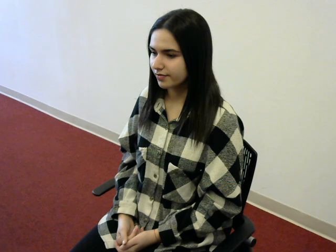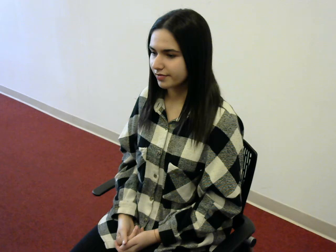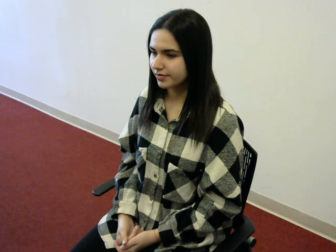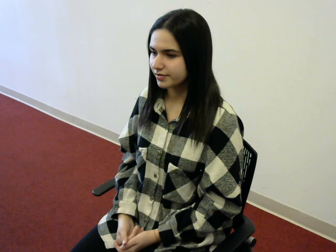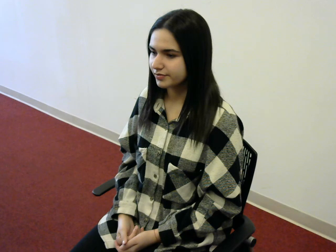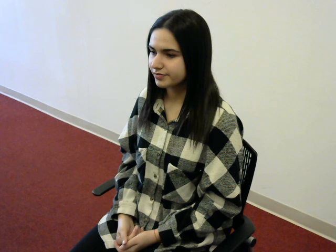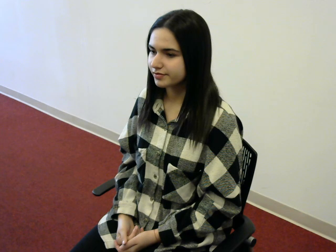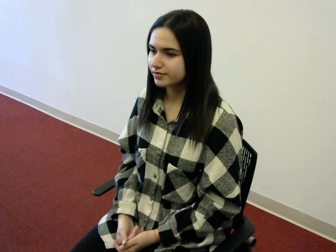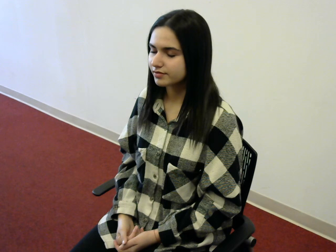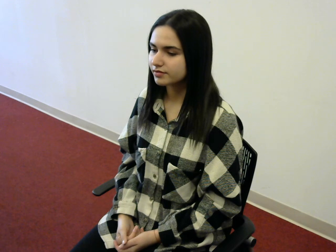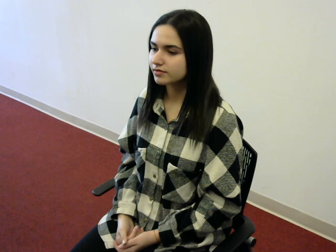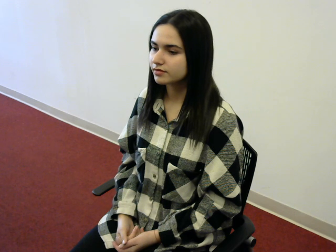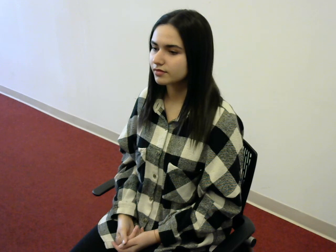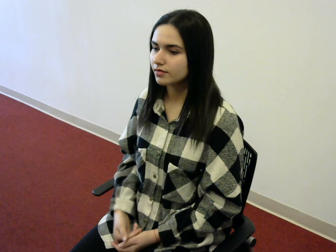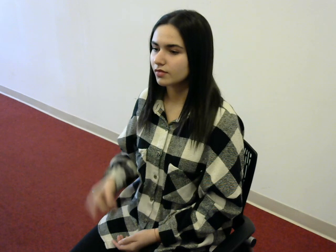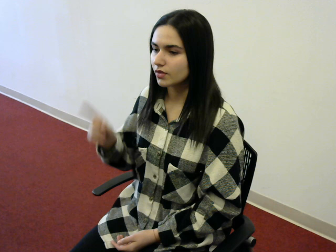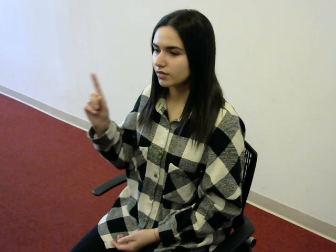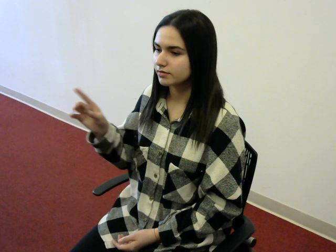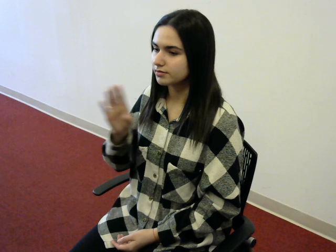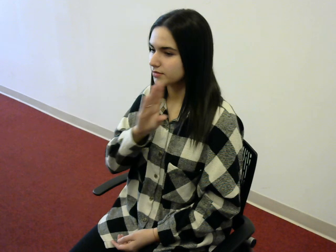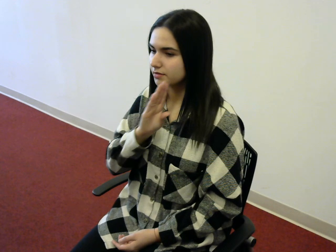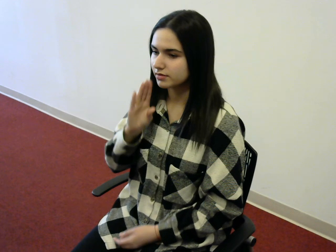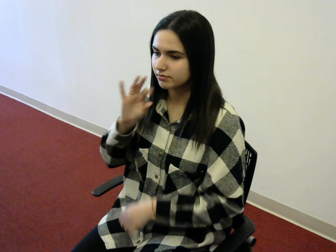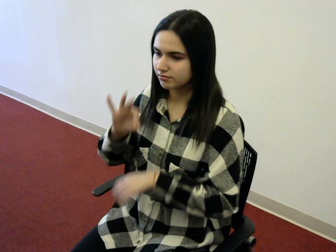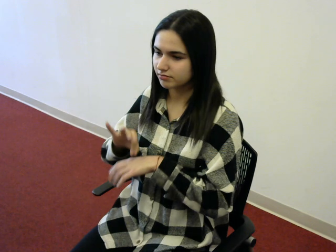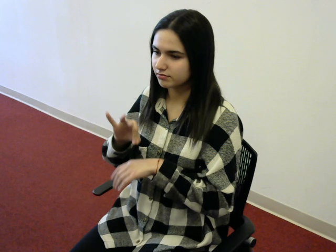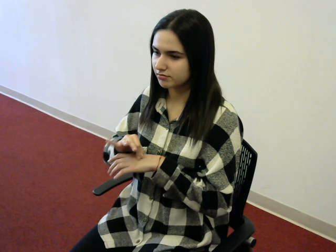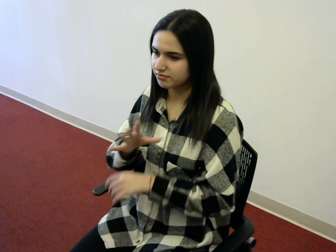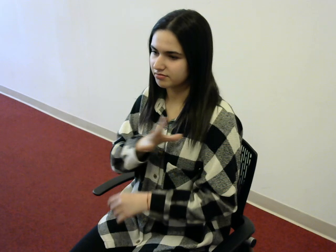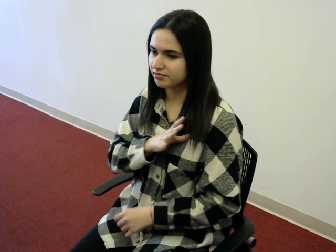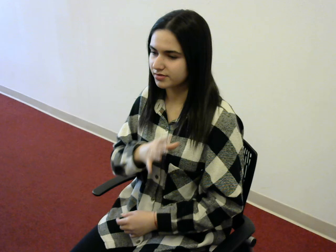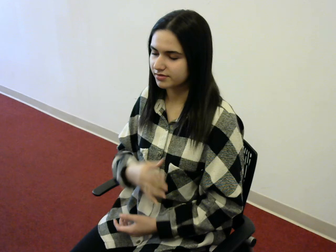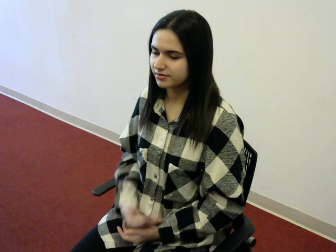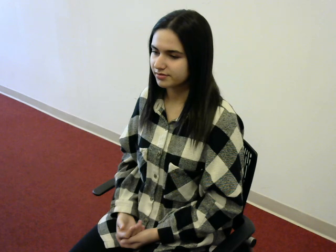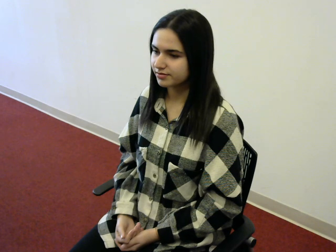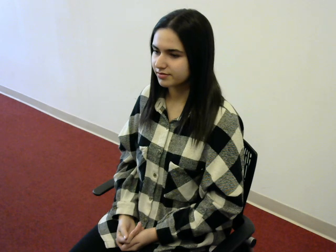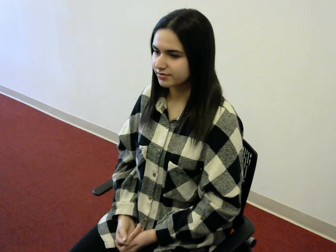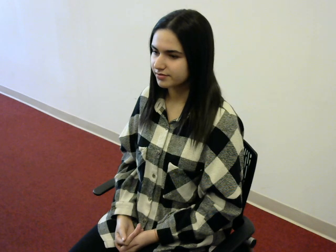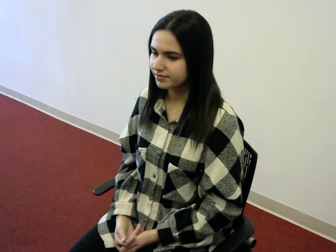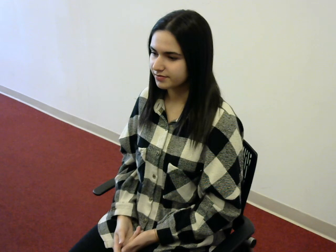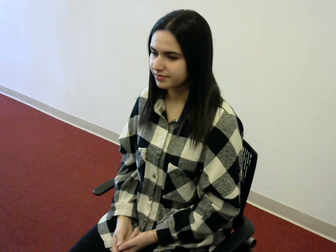Onun anası xəstələnmişdi